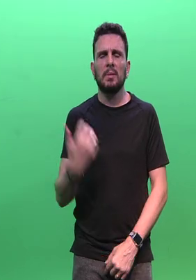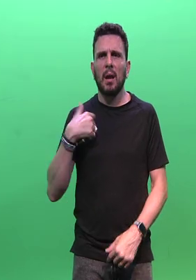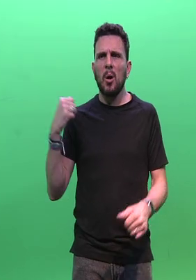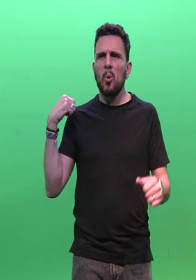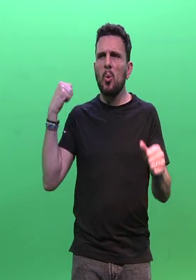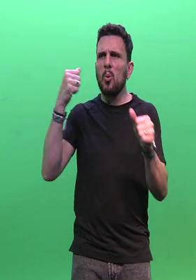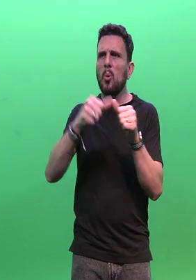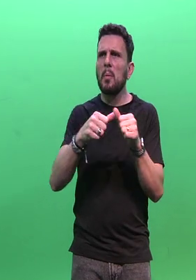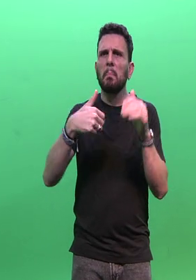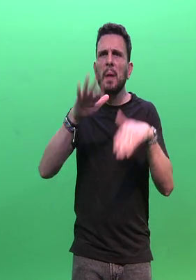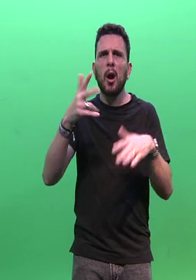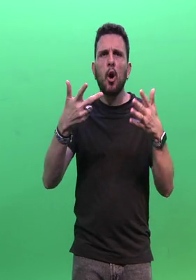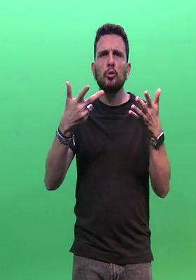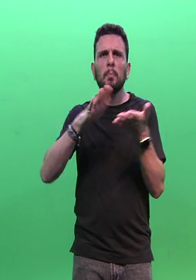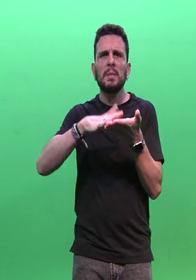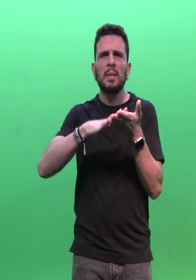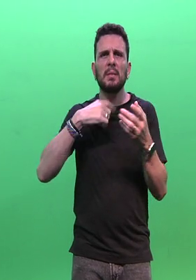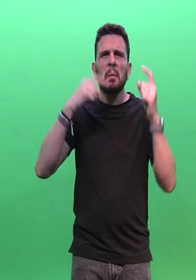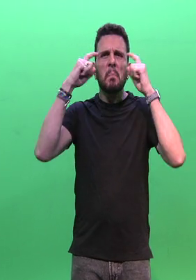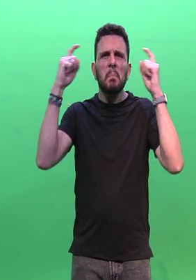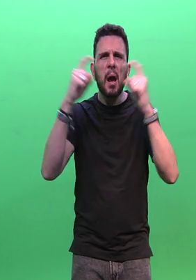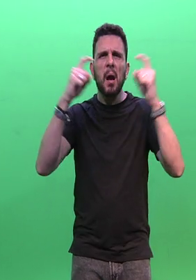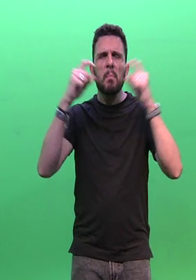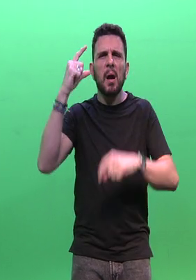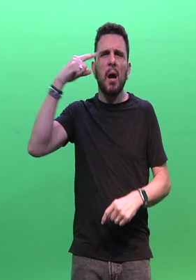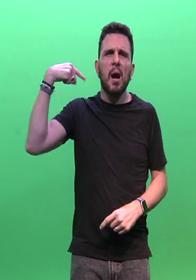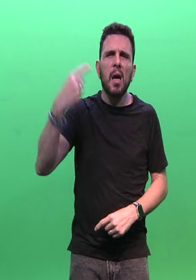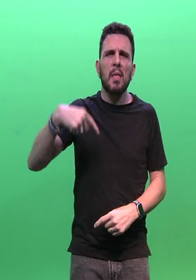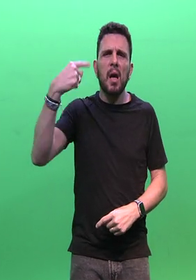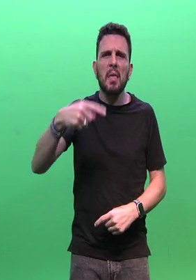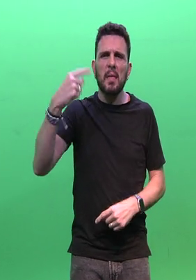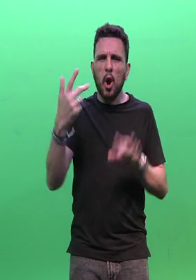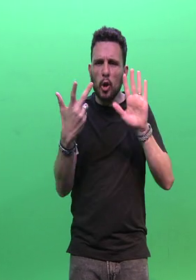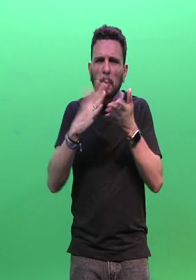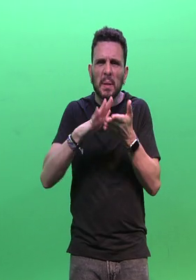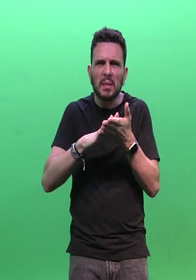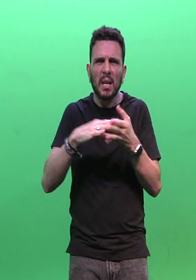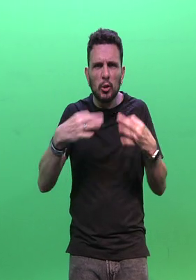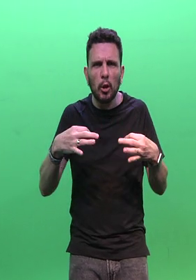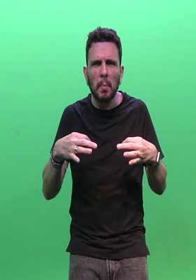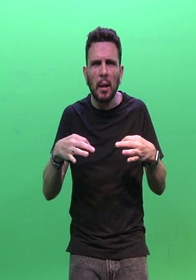Fa més de vuit mesos que tinc migranya cada dia. Ja fa vuit mesos, és normal?